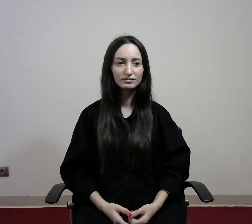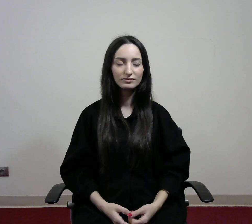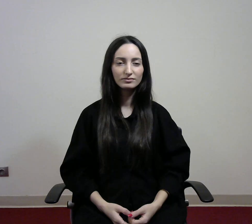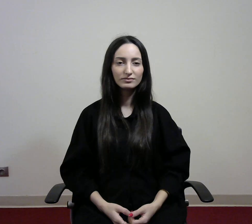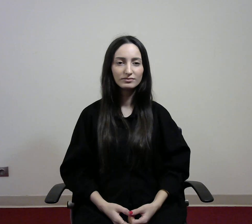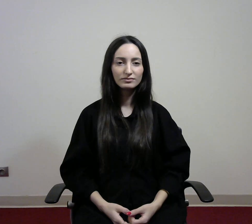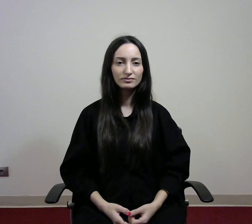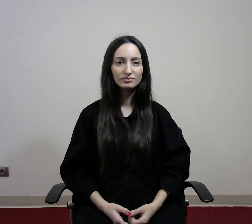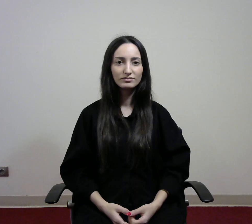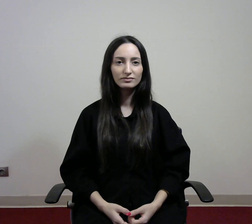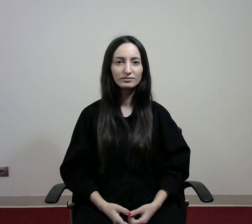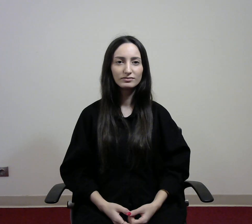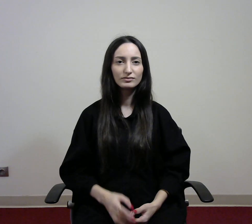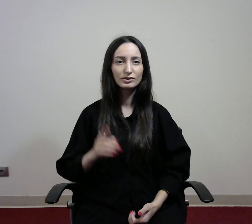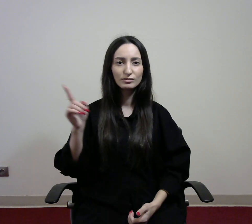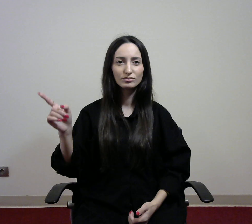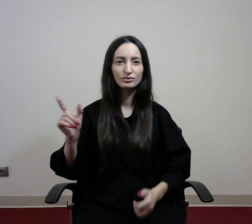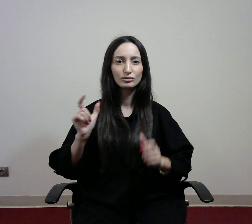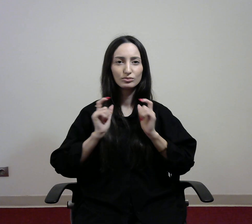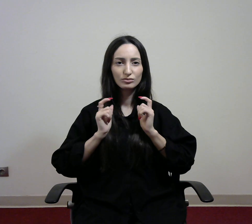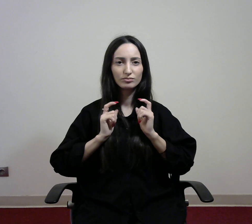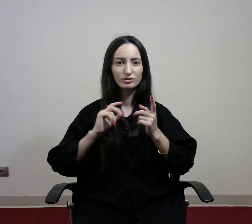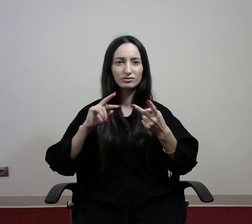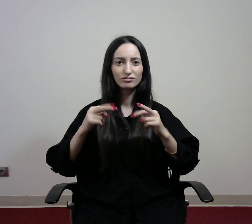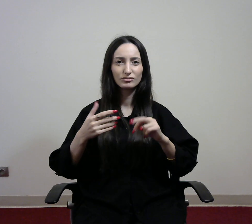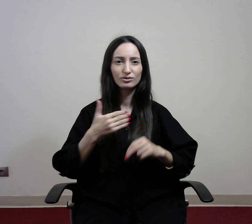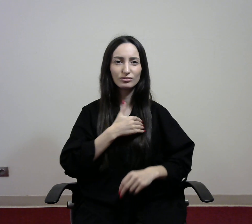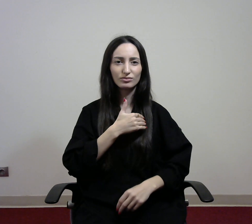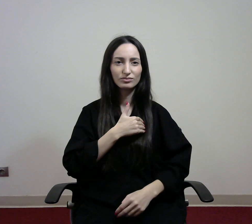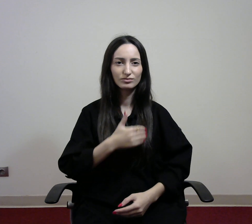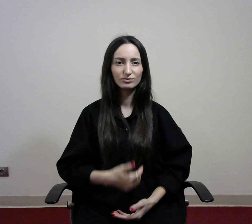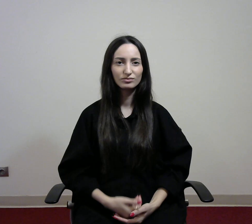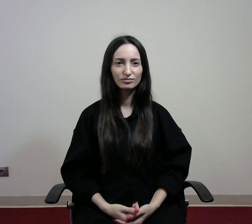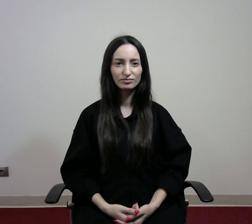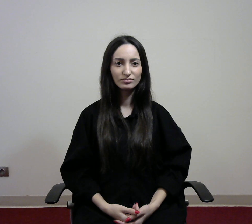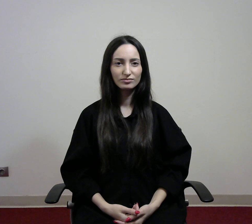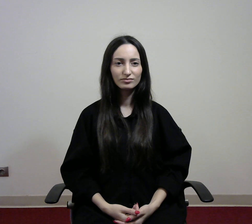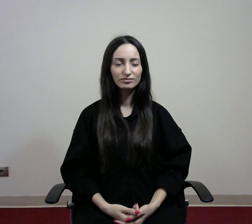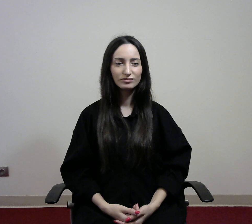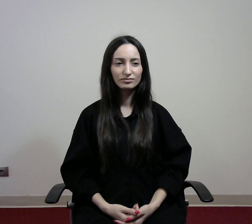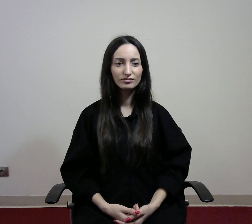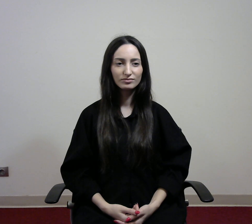O köynəyini dəyişmək istəyir